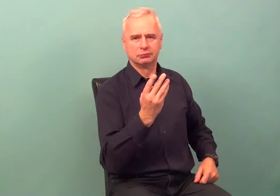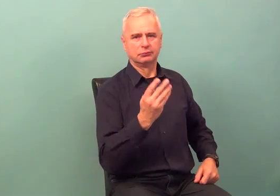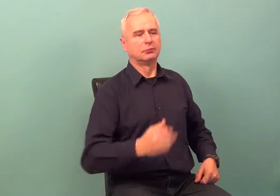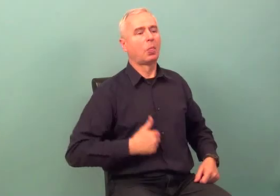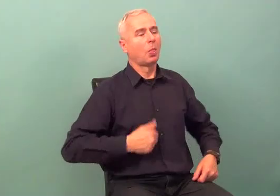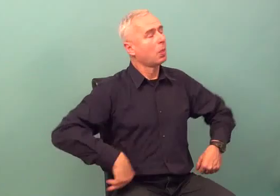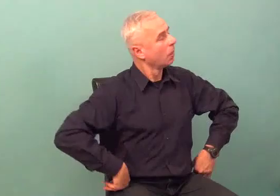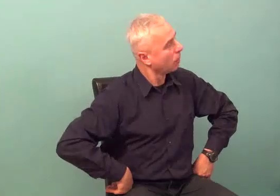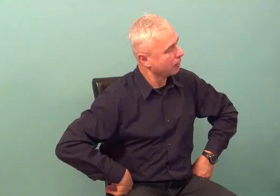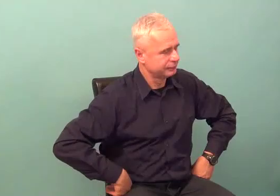Nie warto być brawurowym i stać blisko.